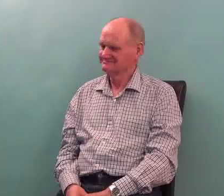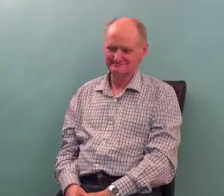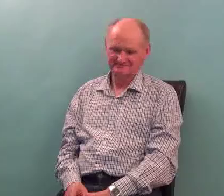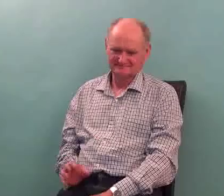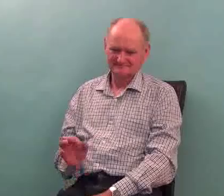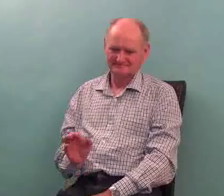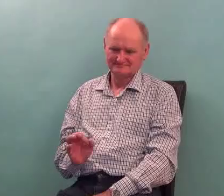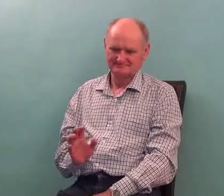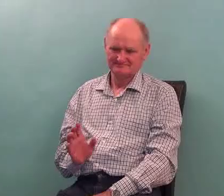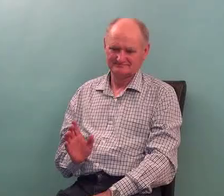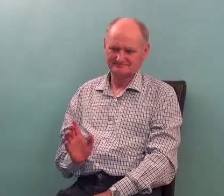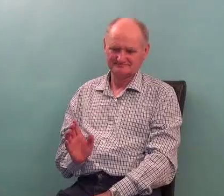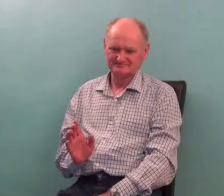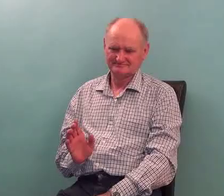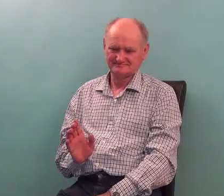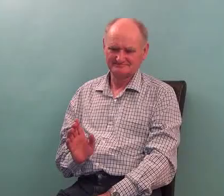Zero.